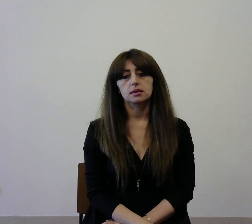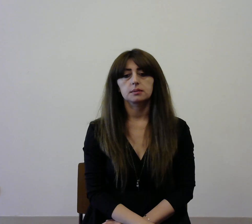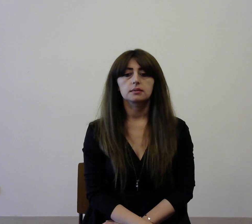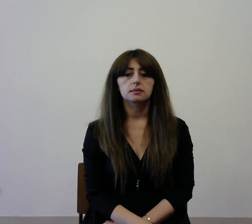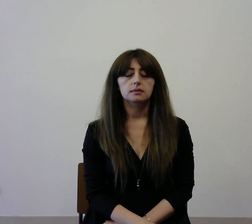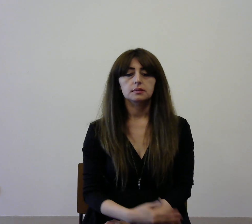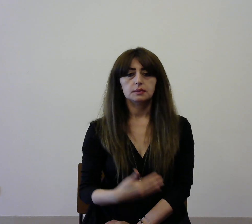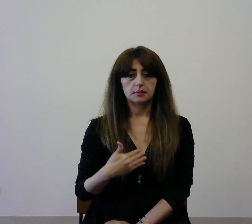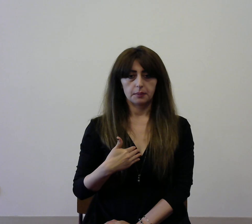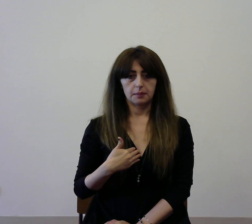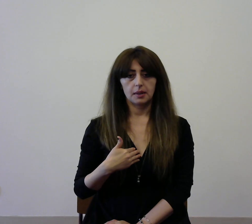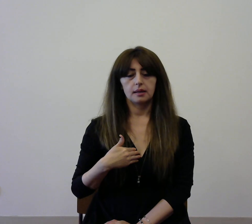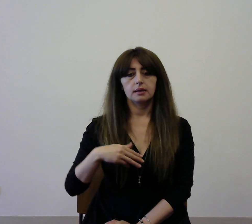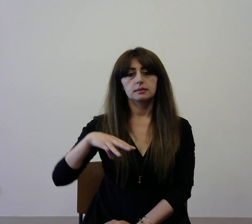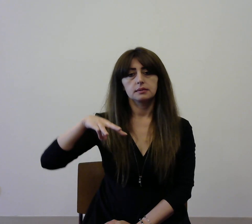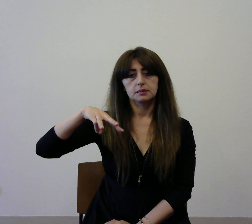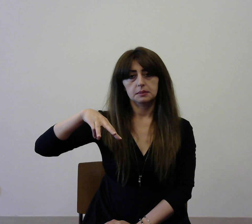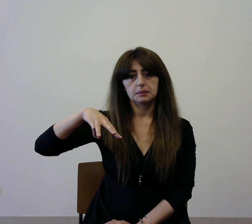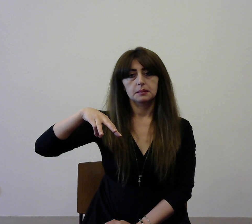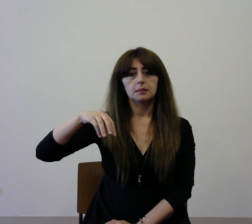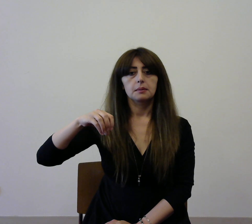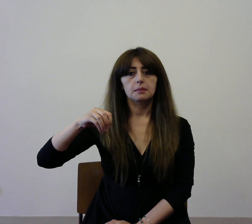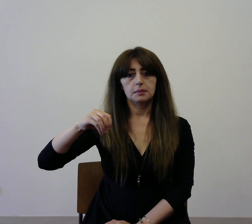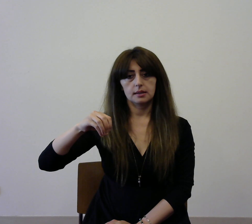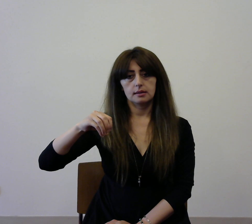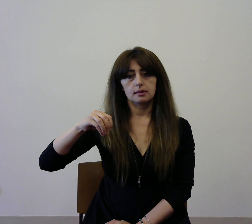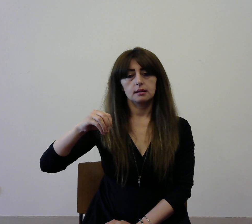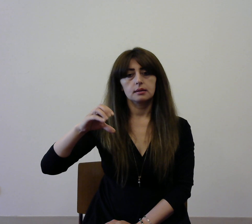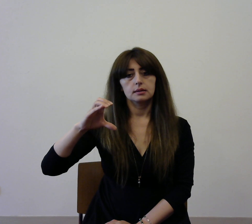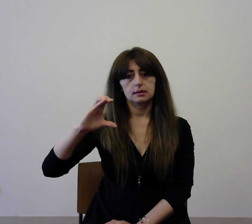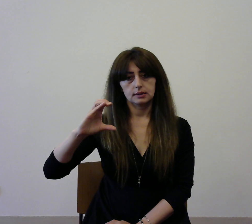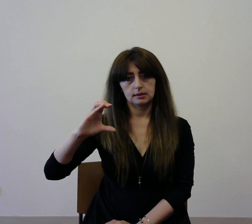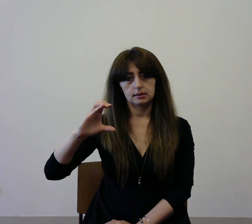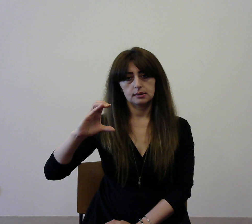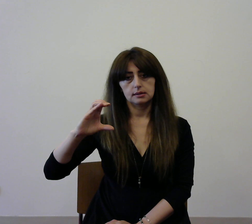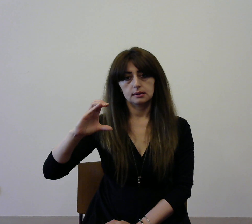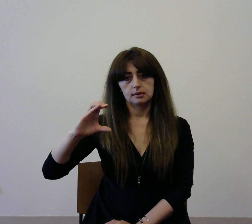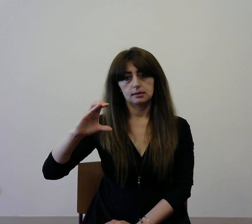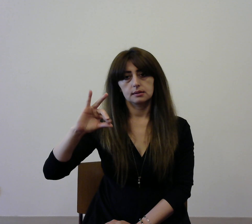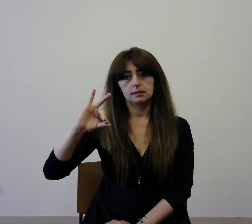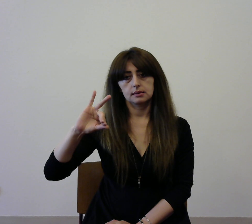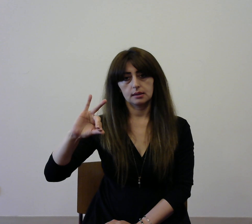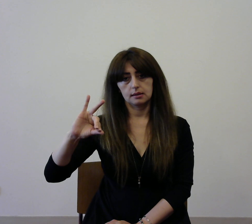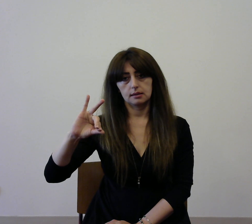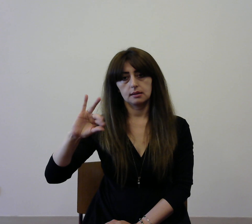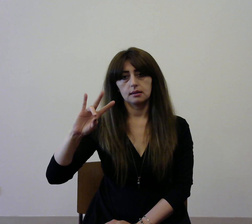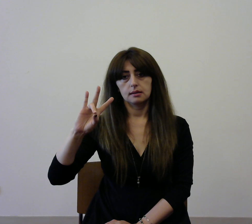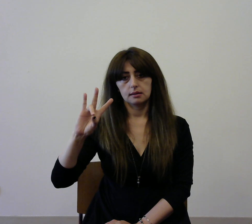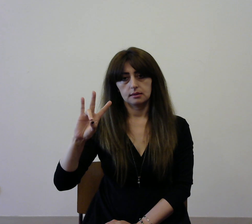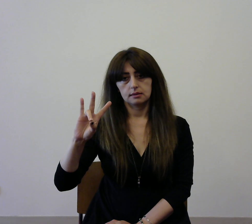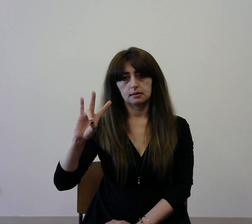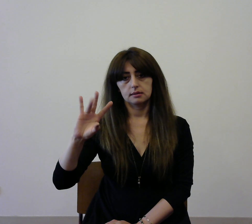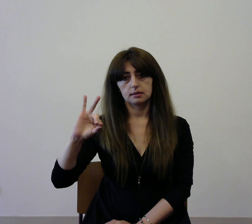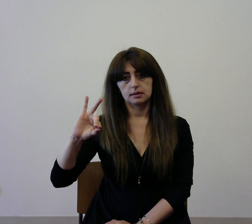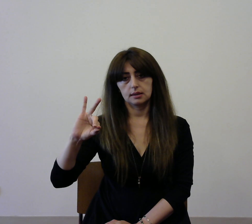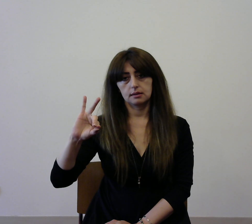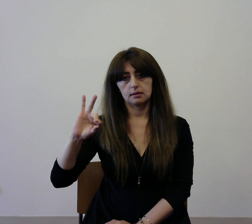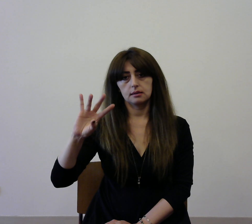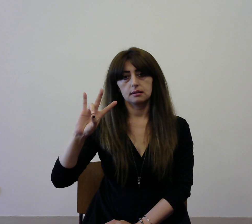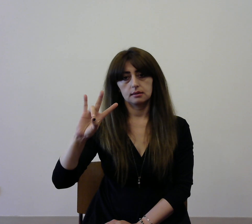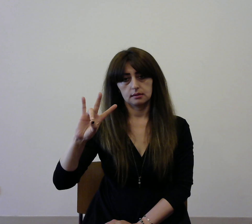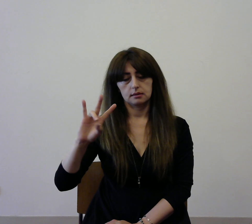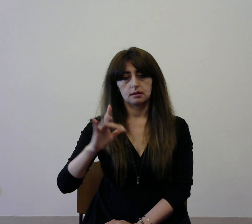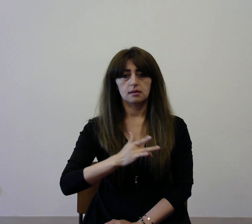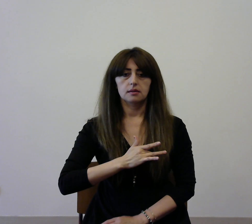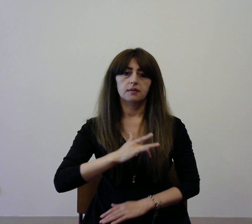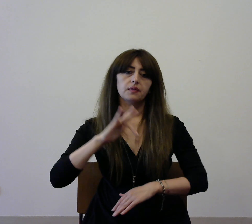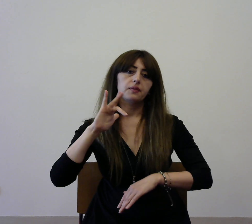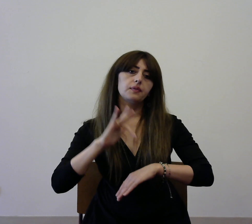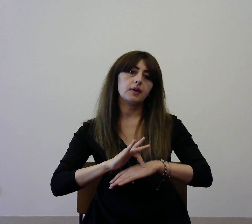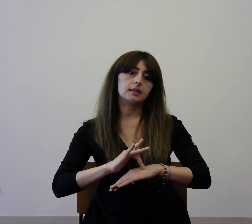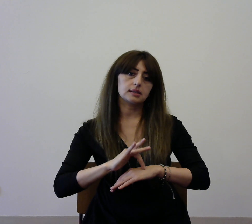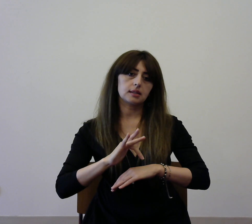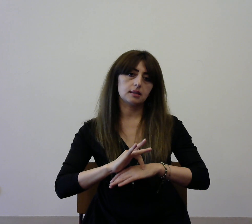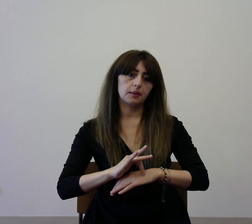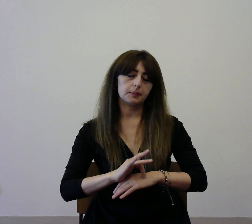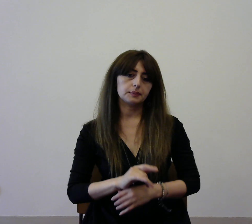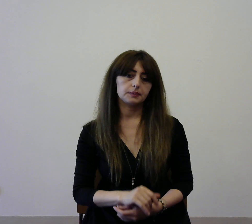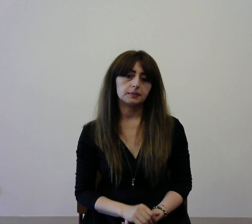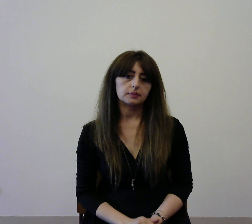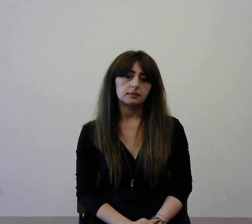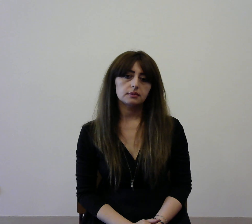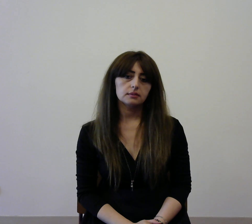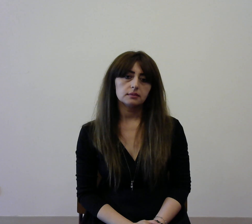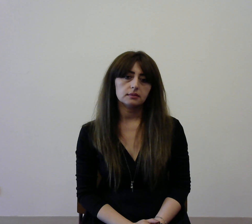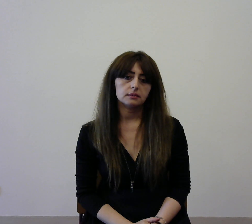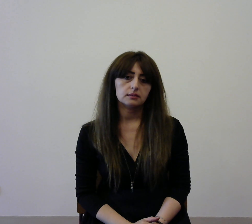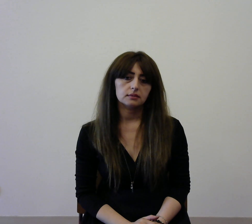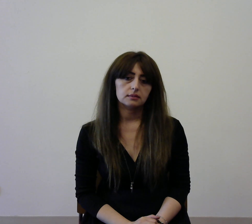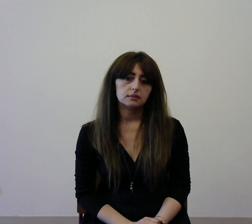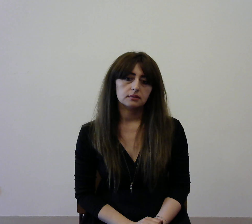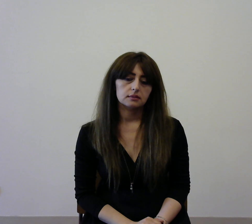Mən Messinin fanatıyam